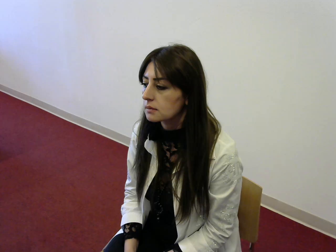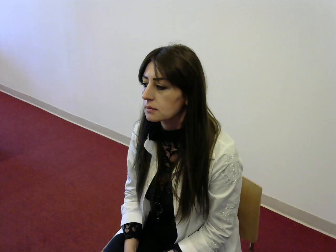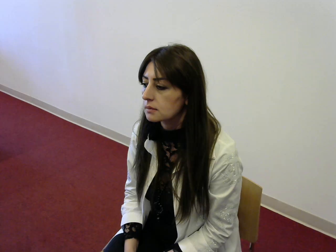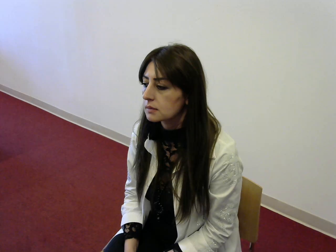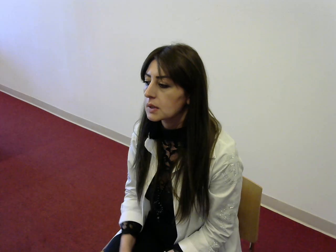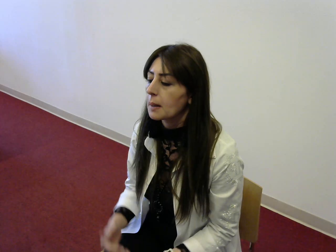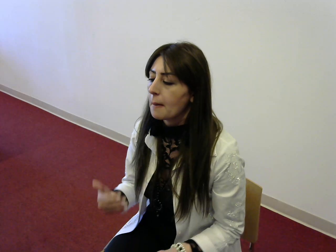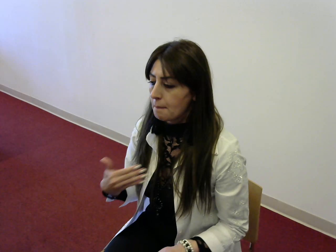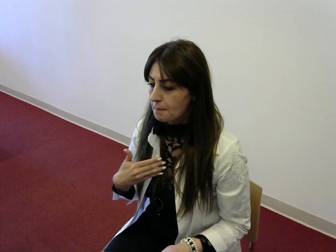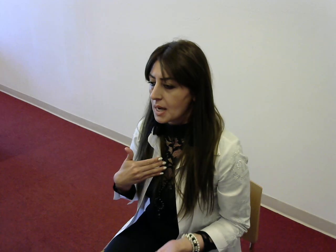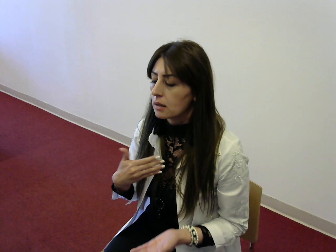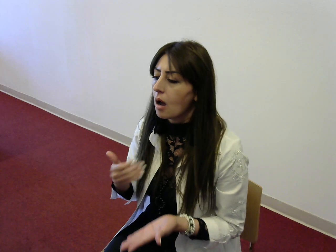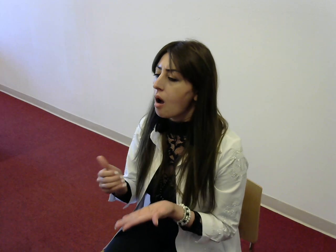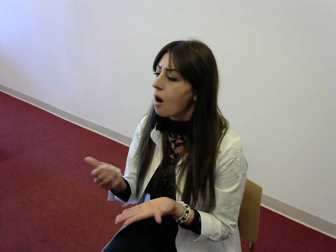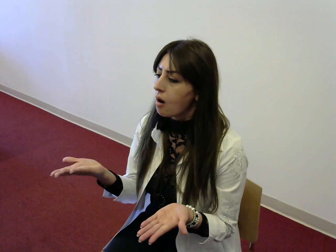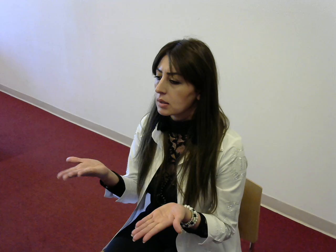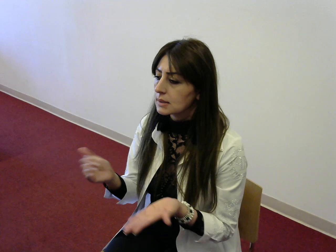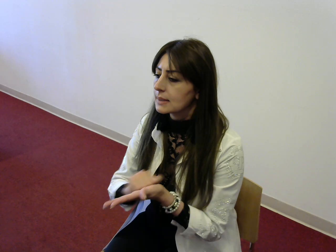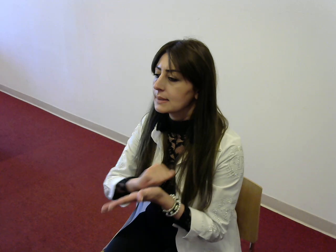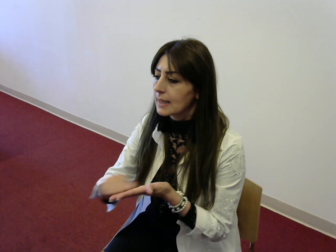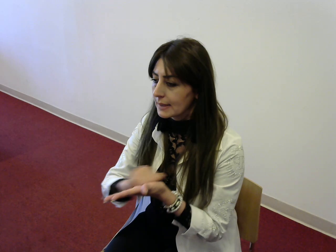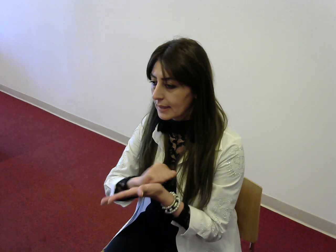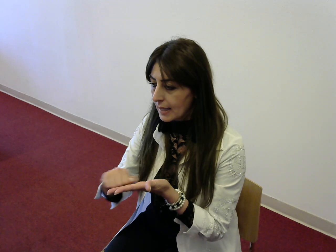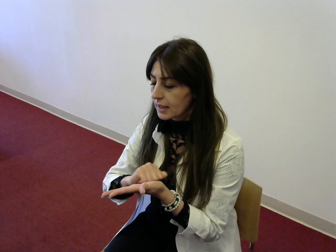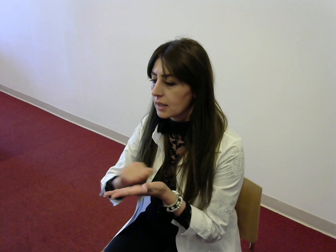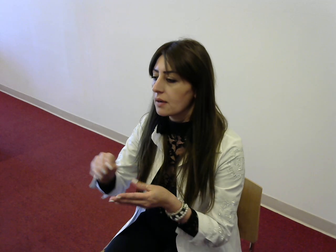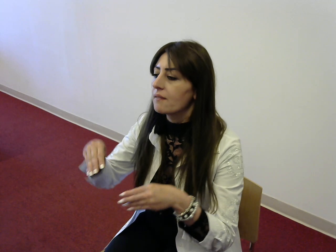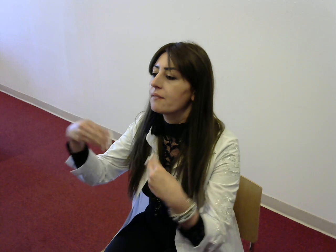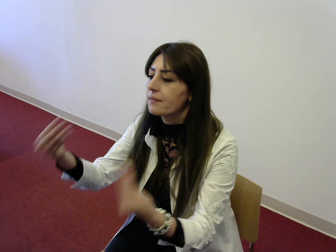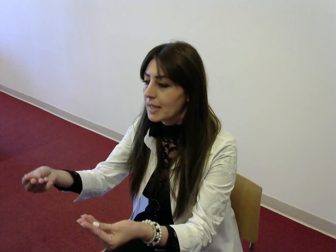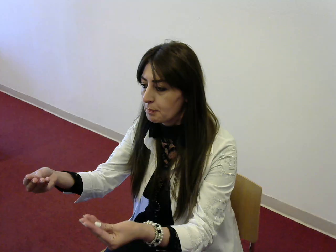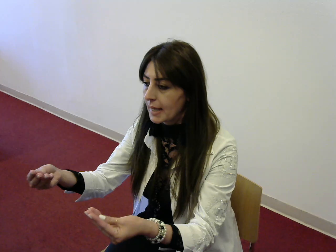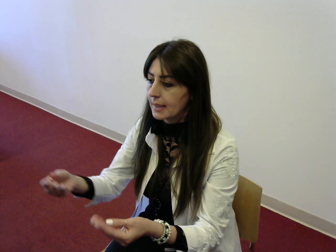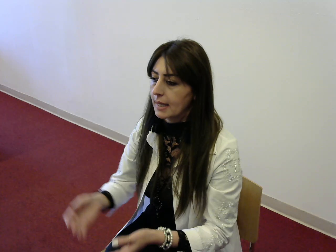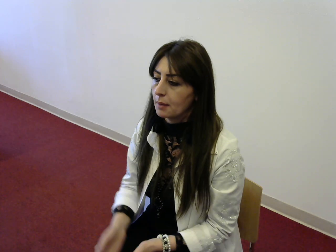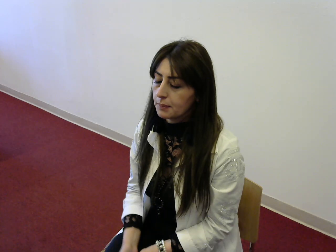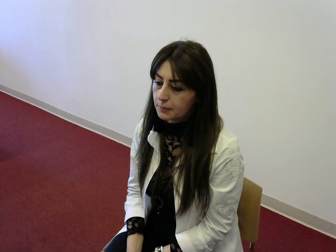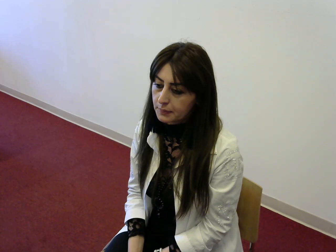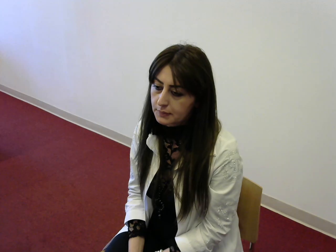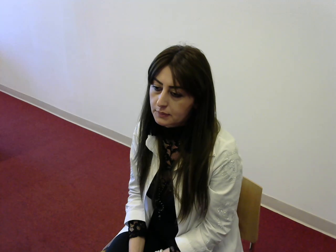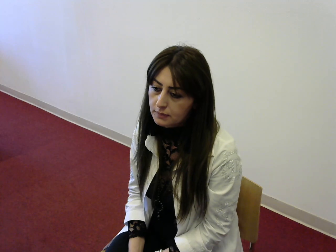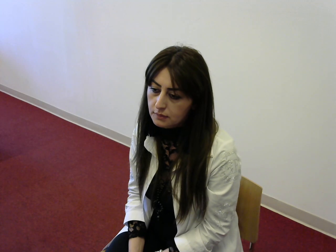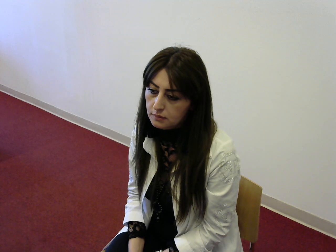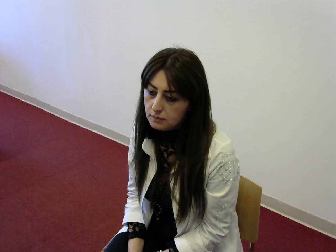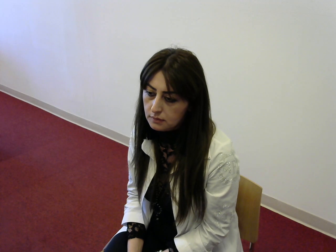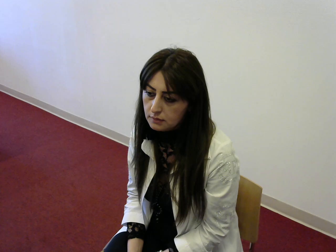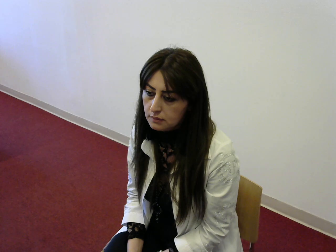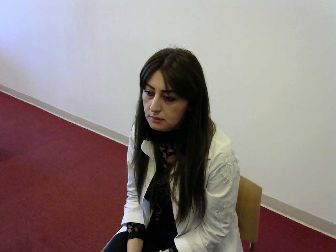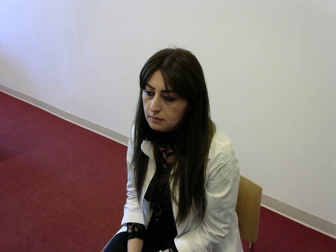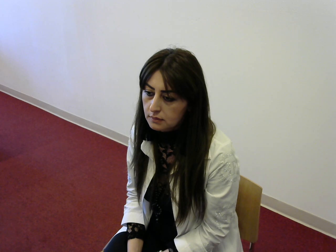Mən hansı sənədləri verməliyəm?